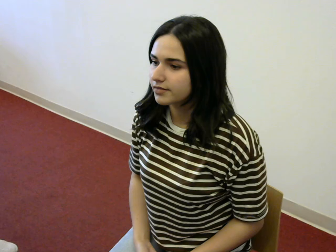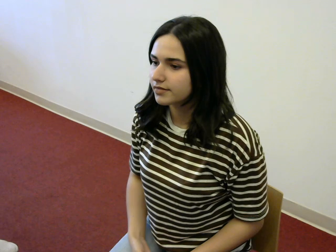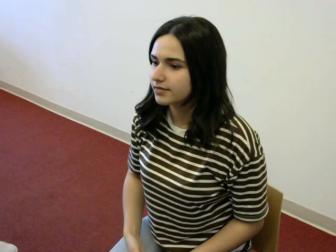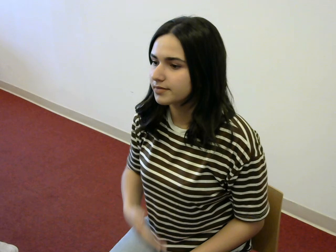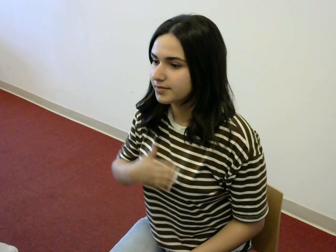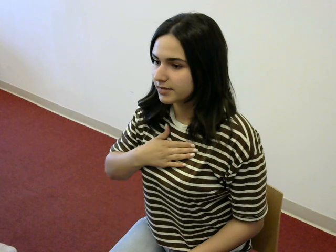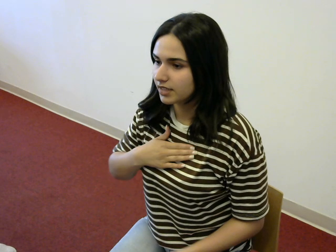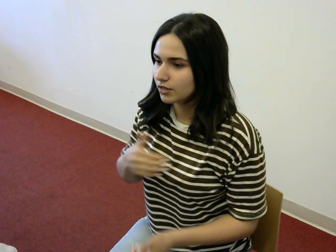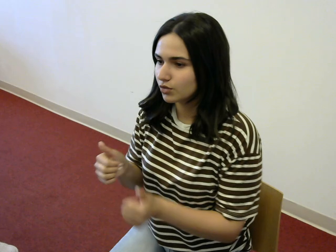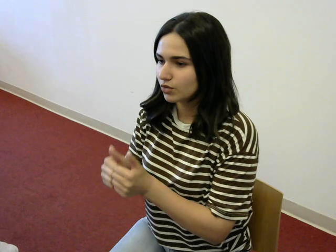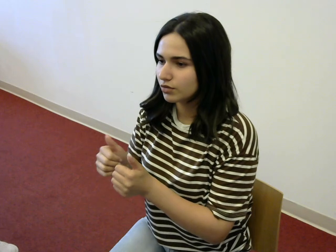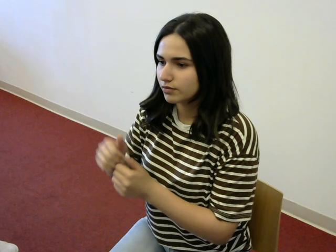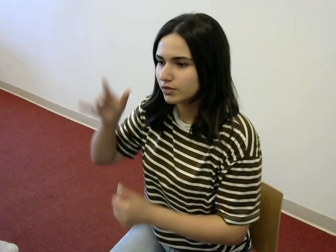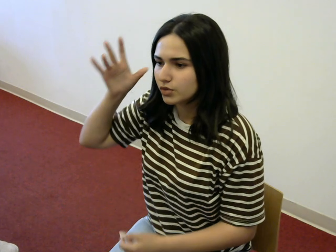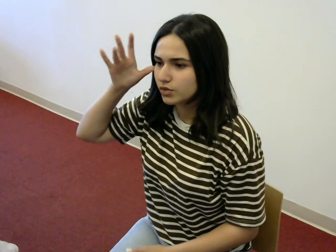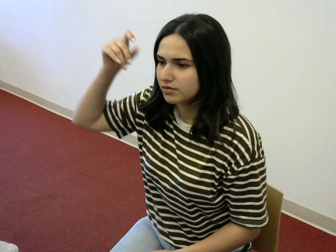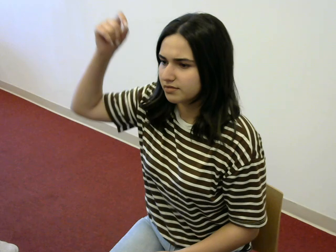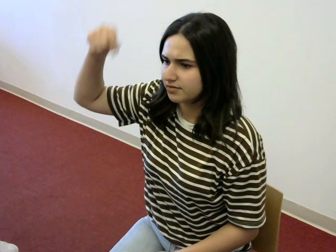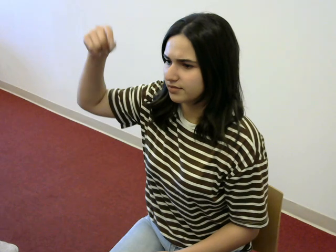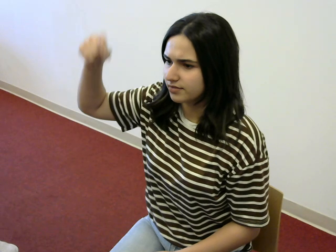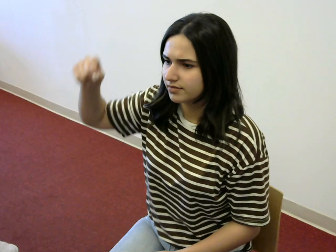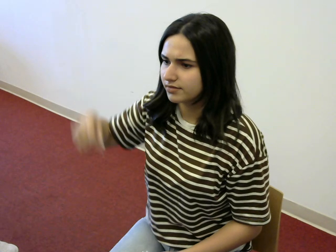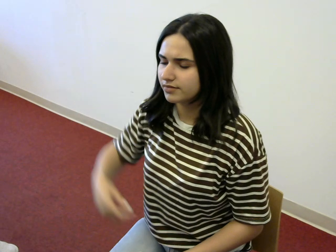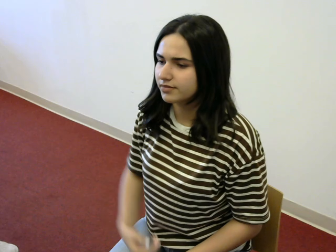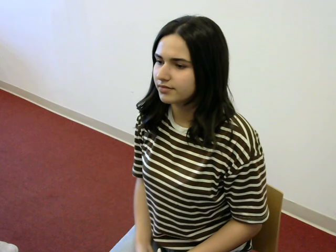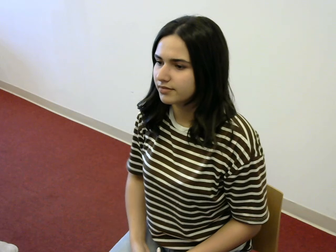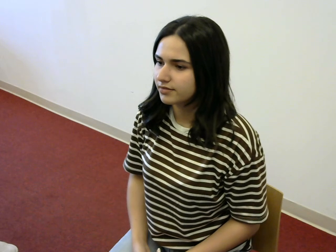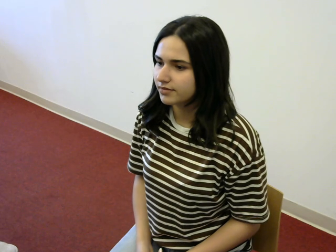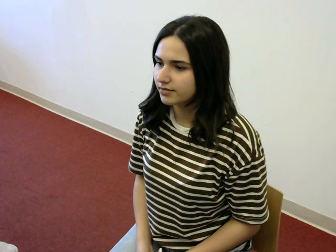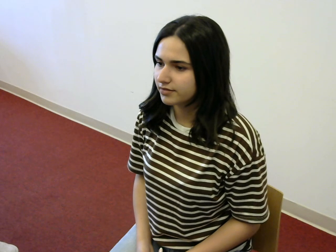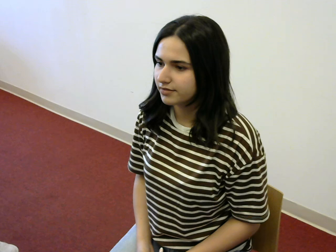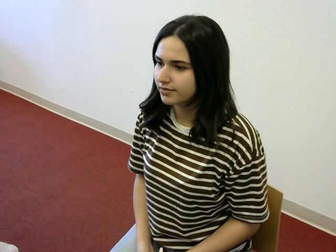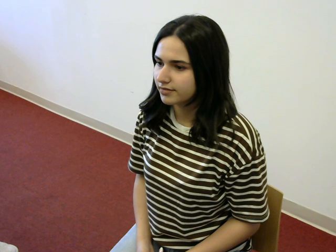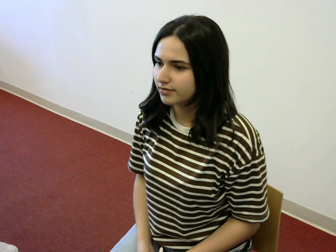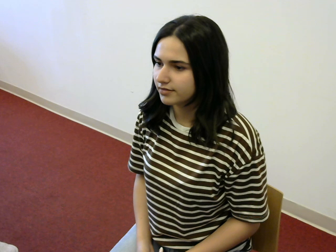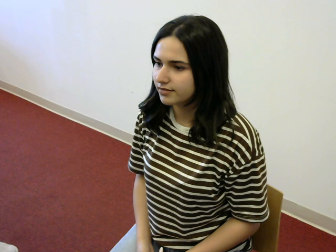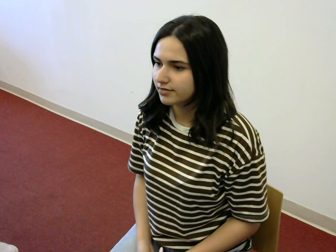Bizə qonşudan su damır